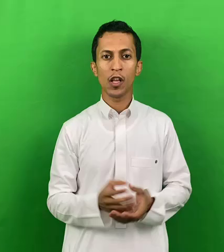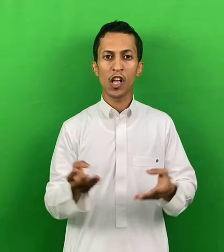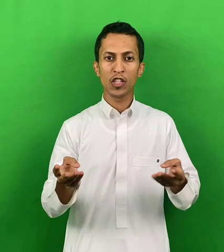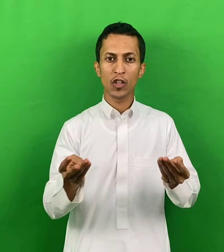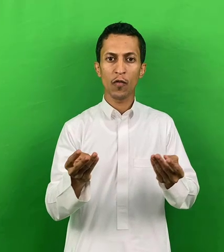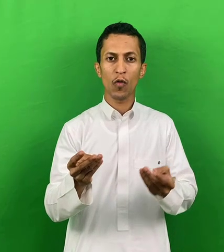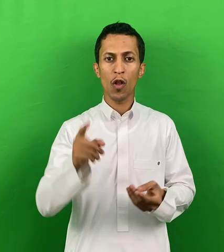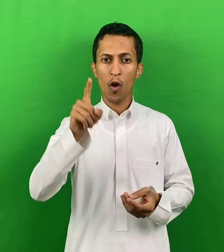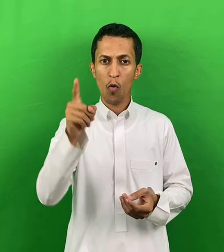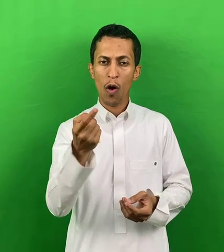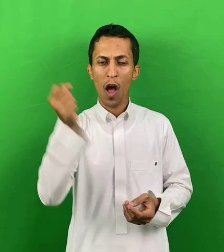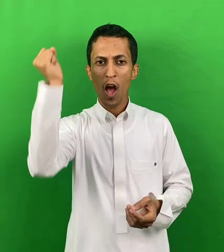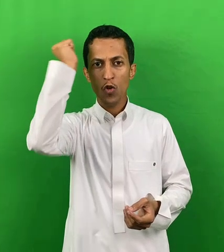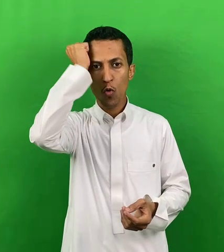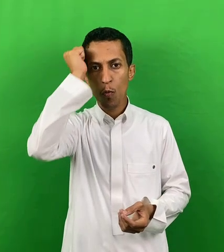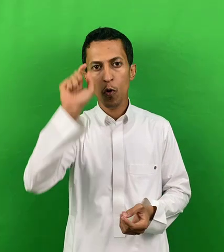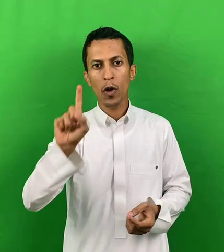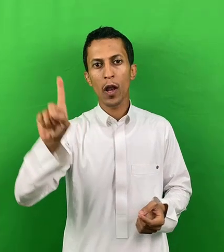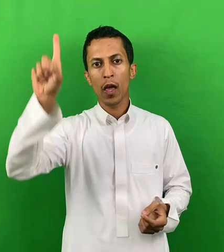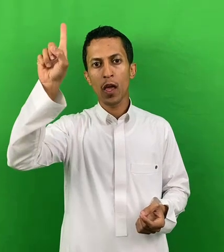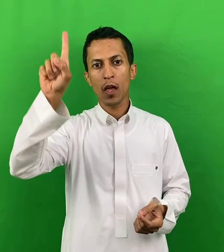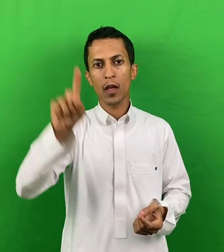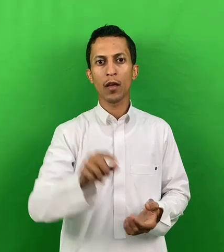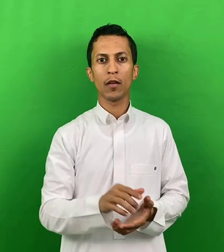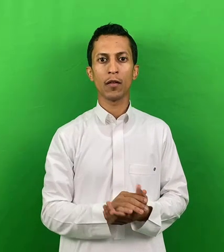استغفروه وتوبوا إليه